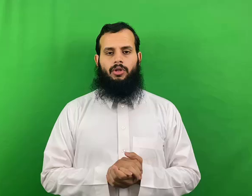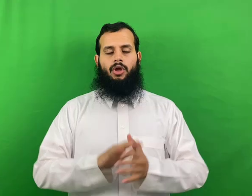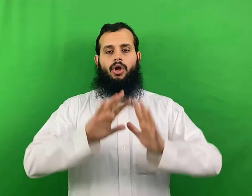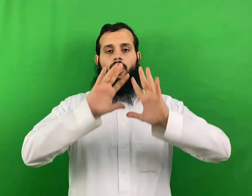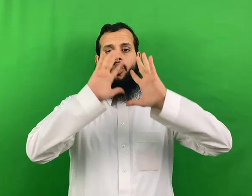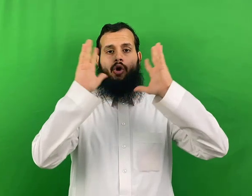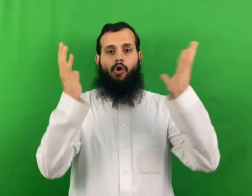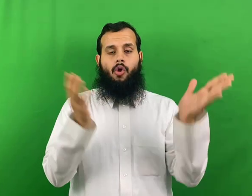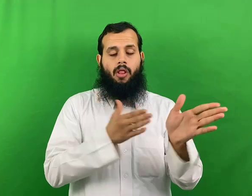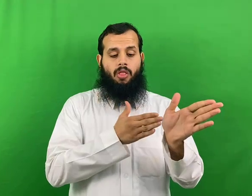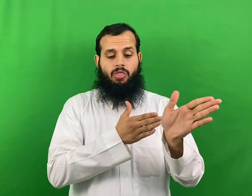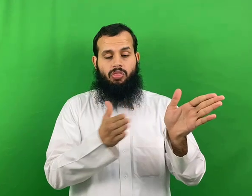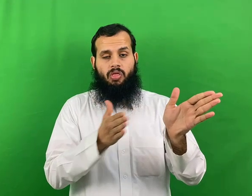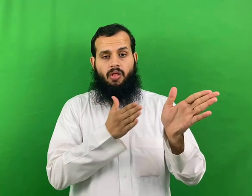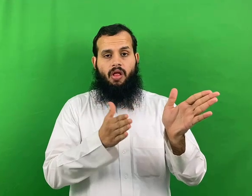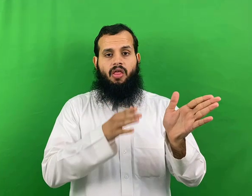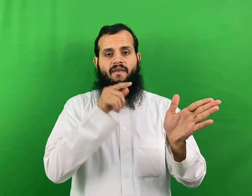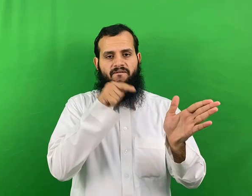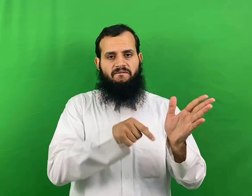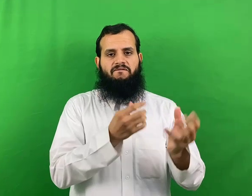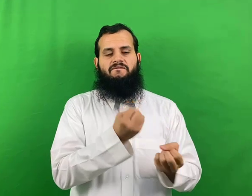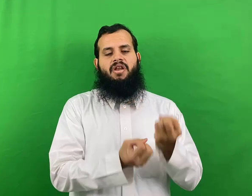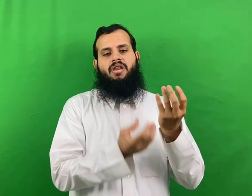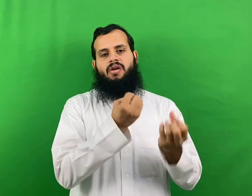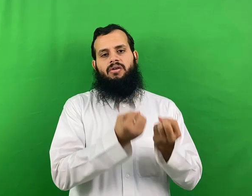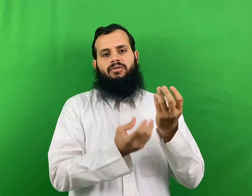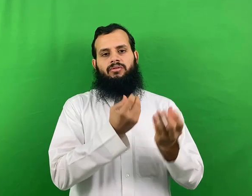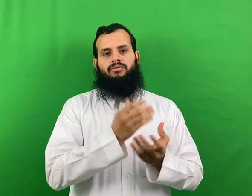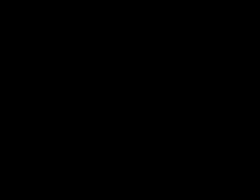كل ضلالة في النار